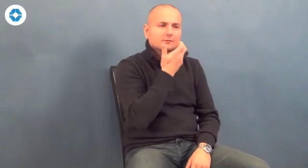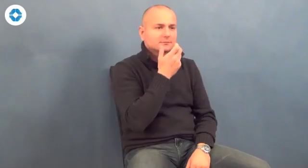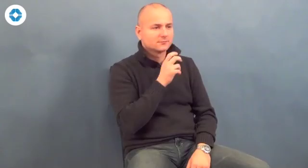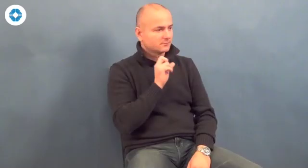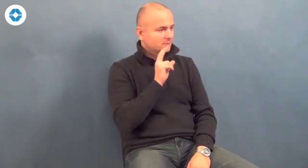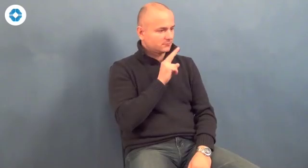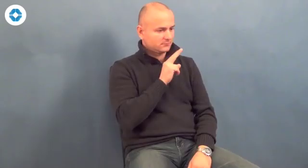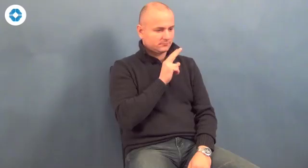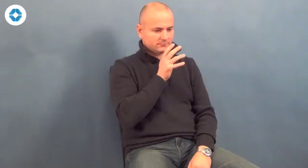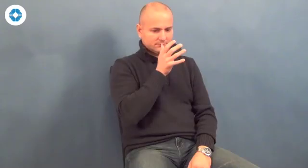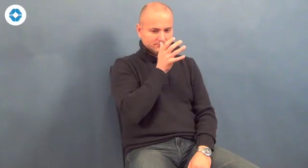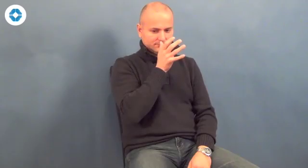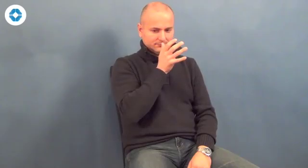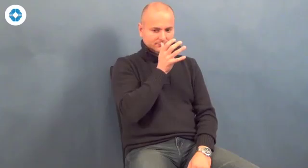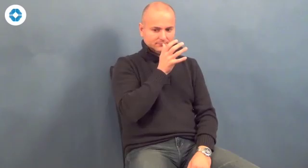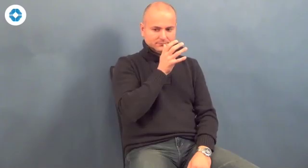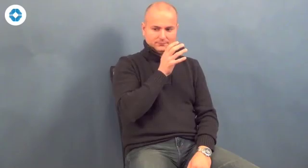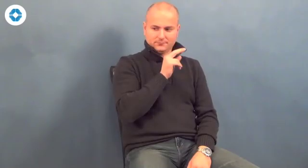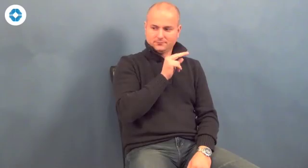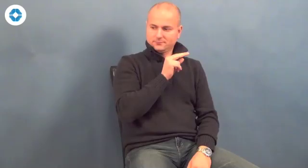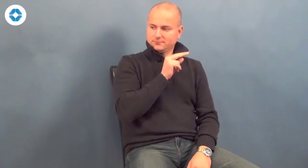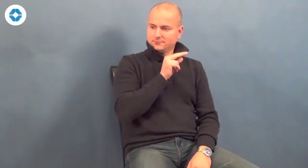Pan przygląda się im i widzi, że to dziwne.